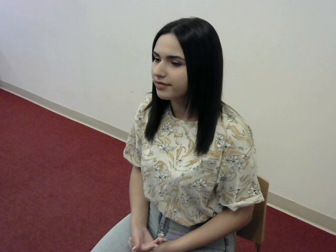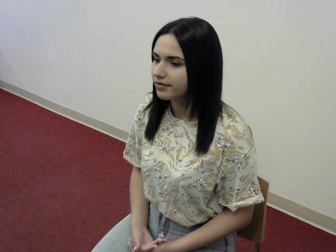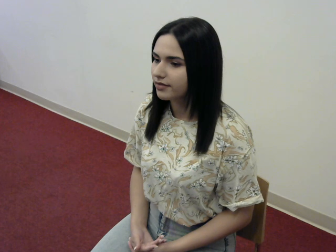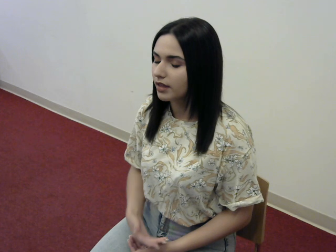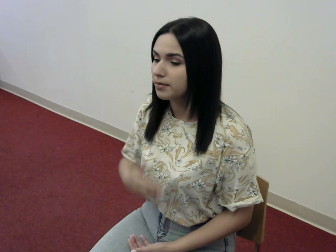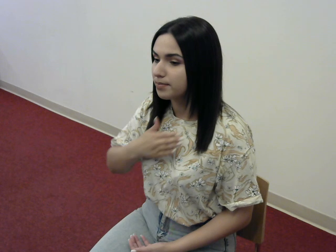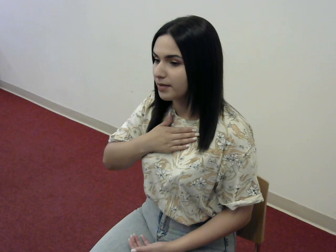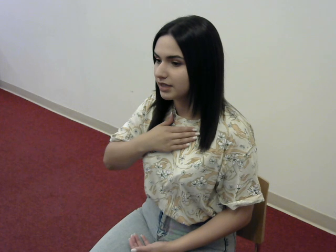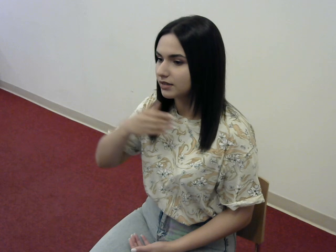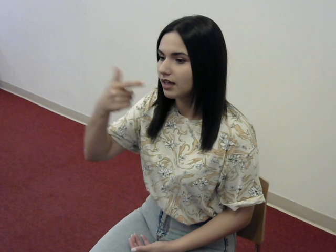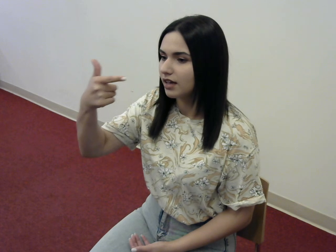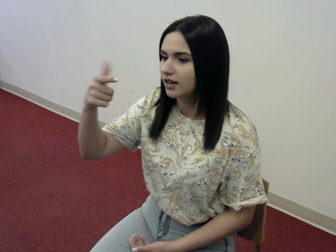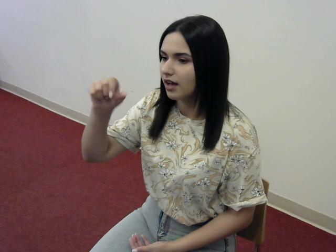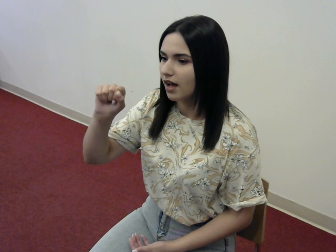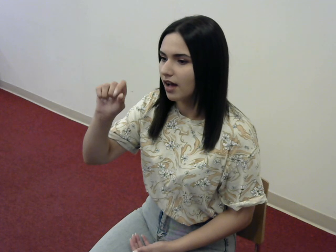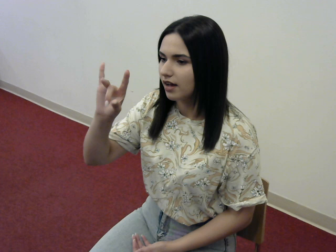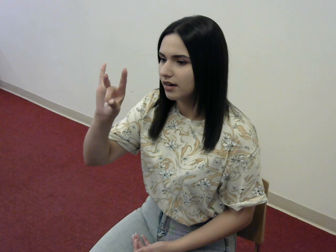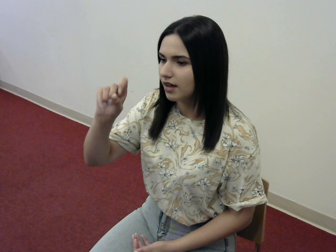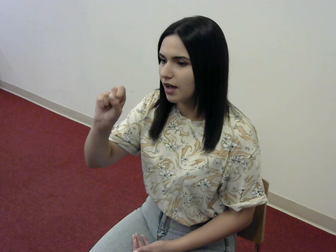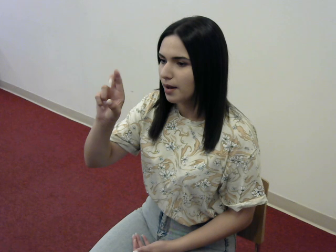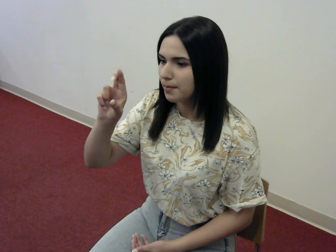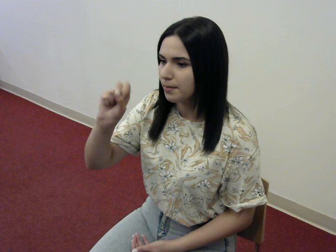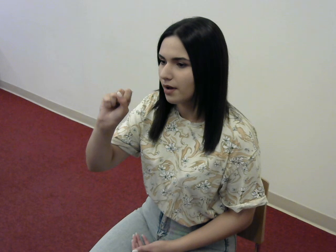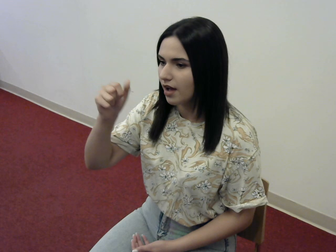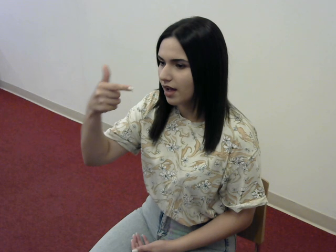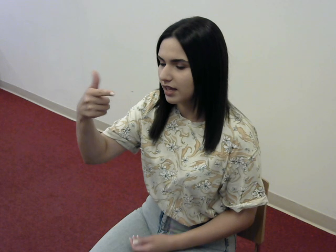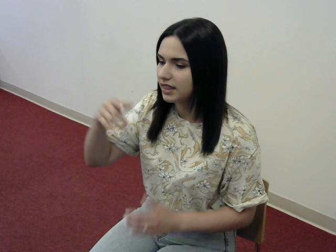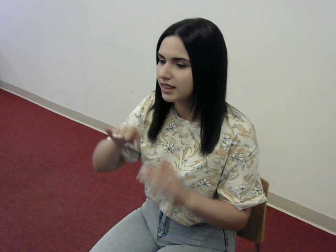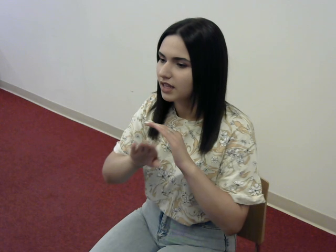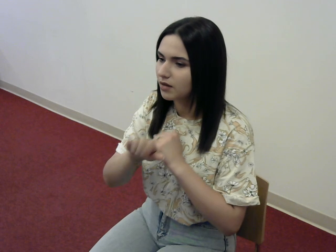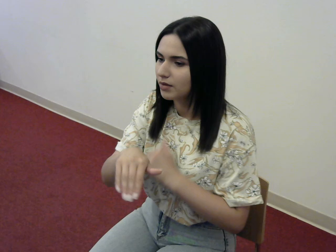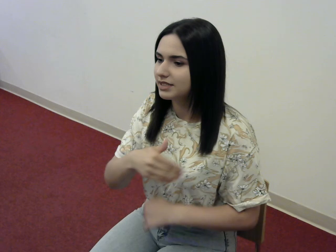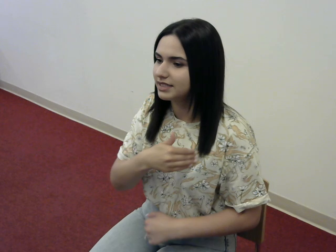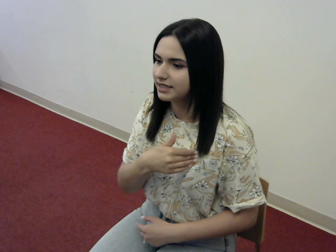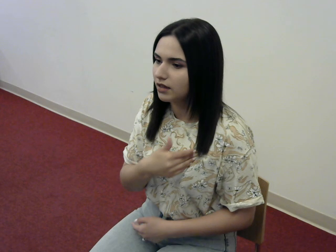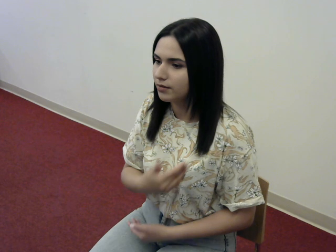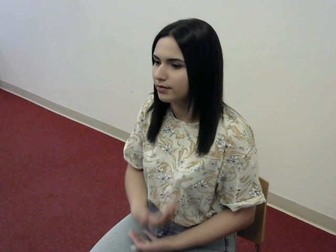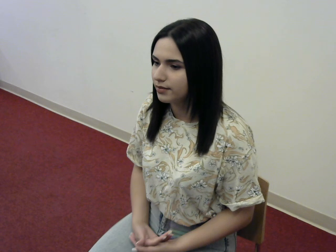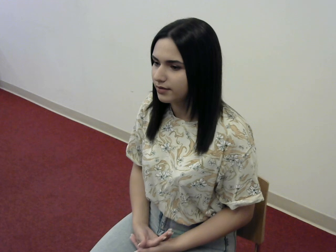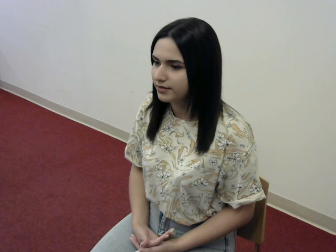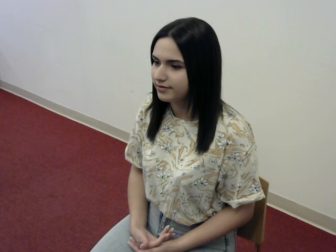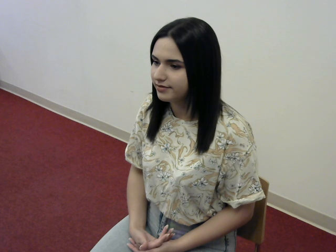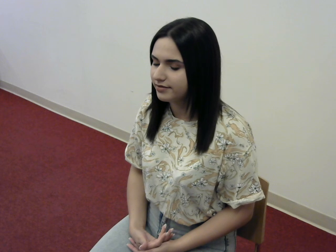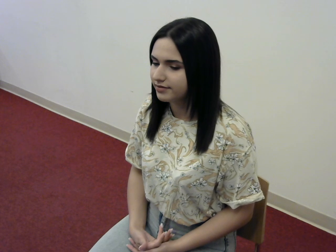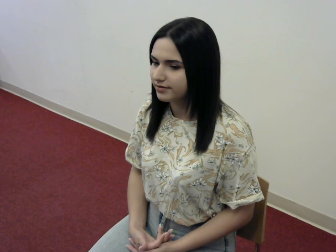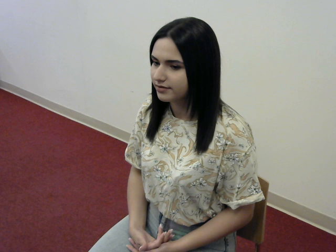Mən Qarabağa getmək istəyirəm